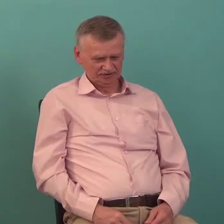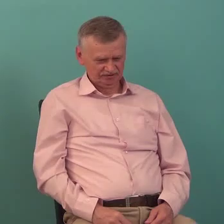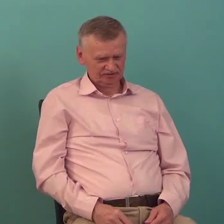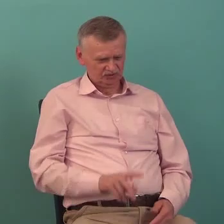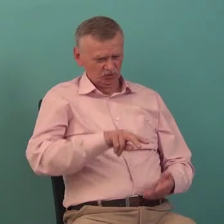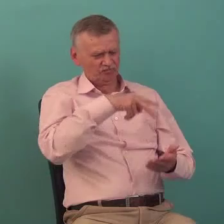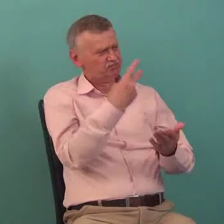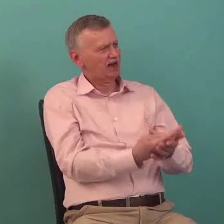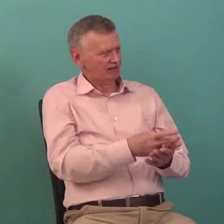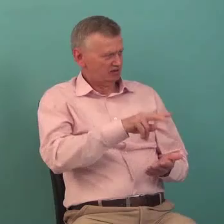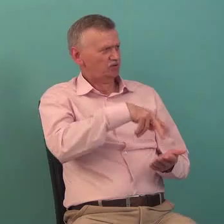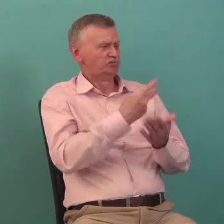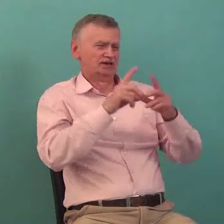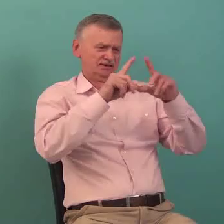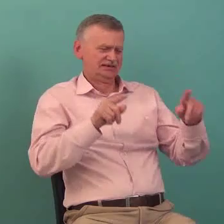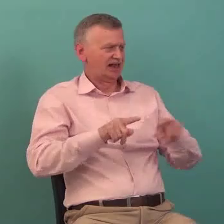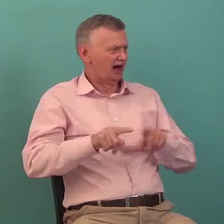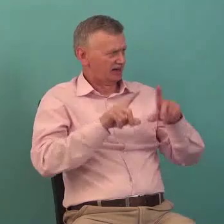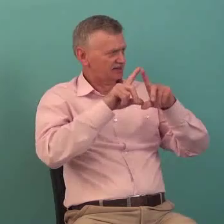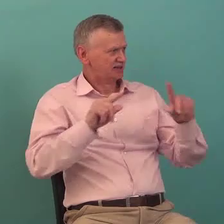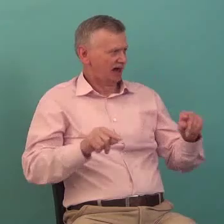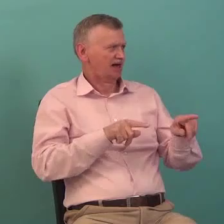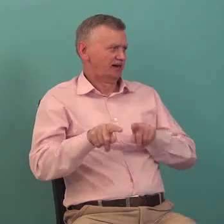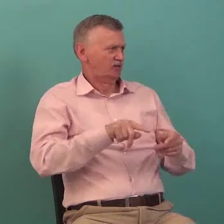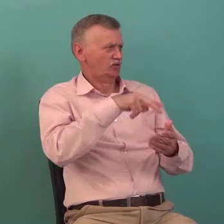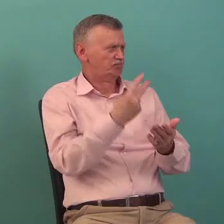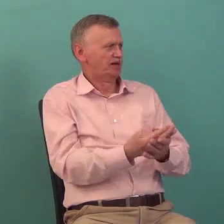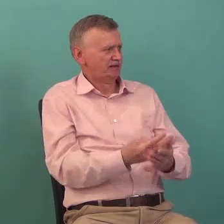Trójkątny znak mówi, że można upaść.